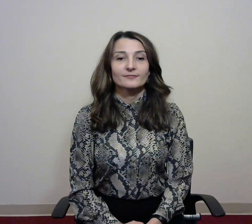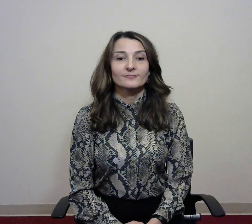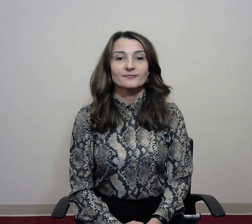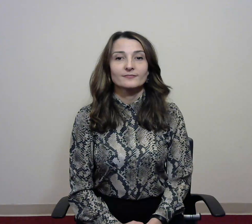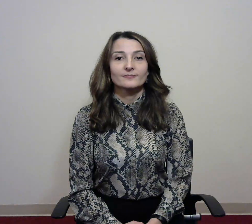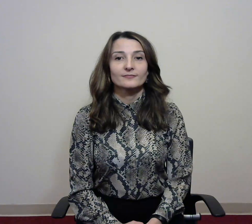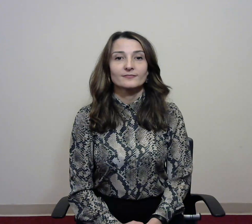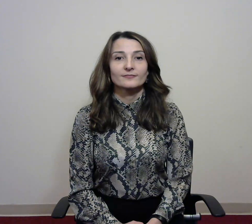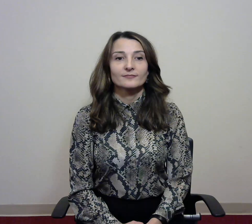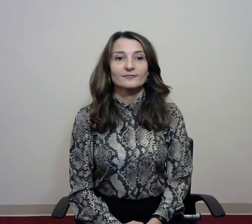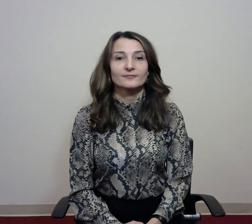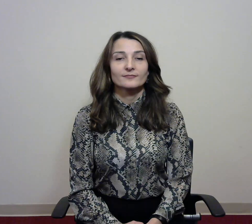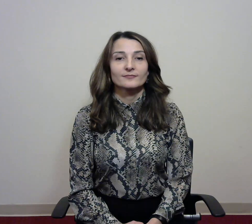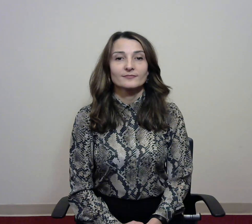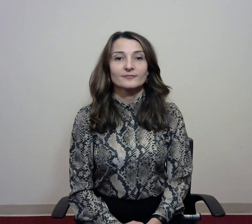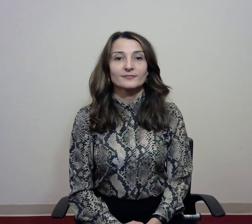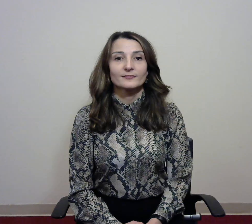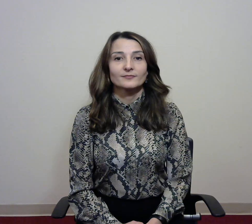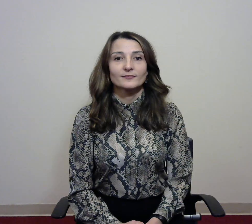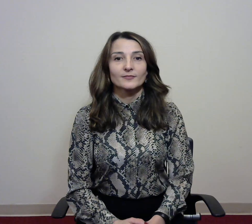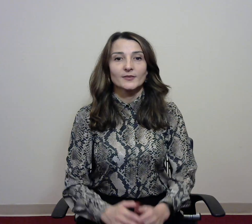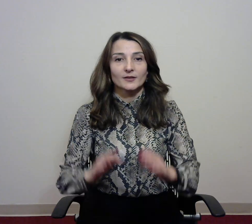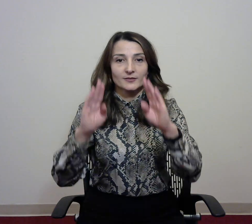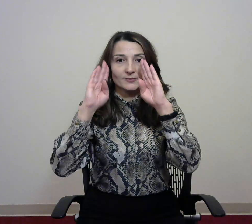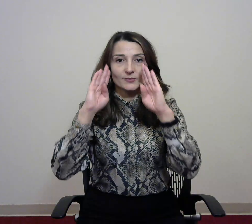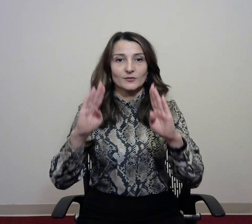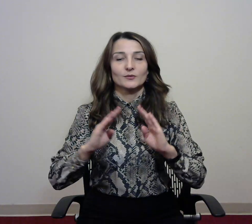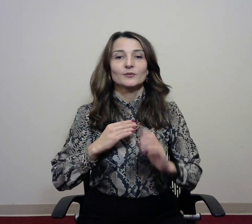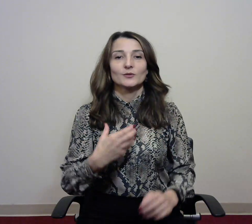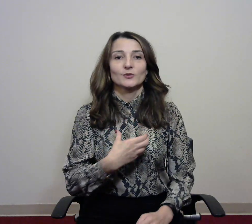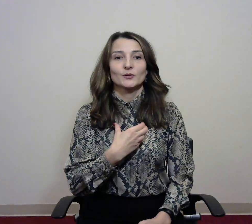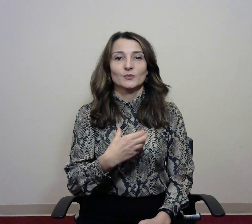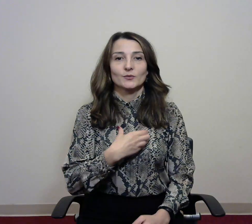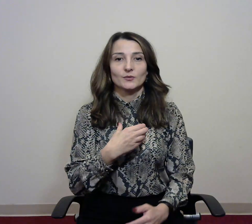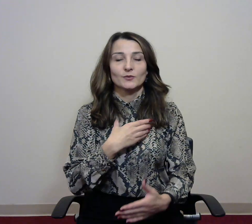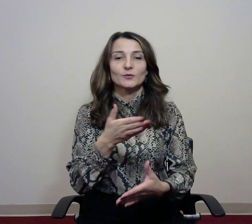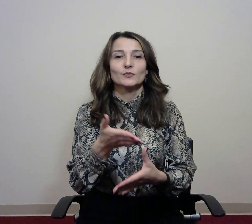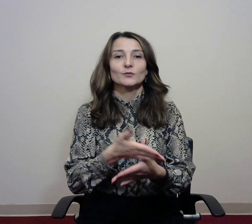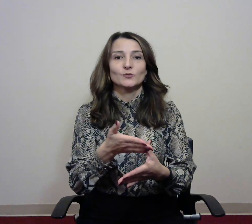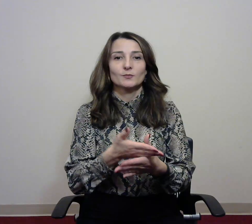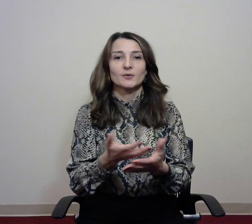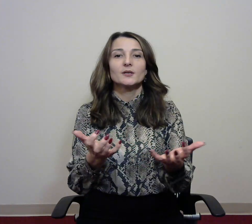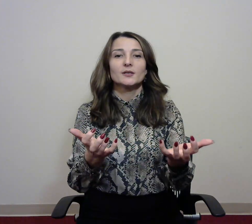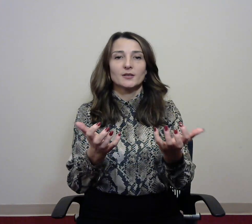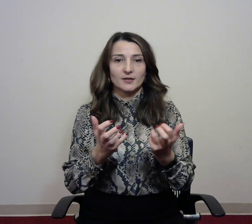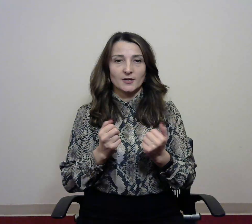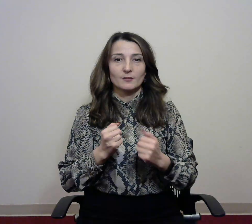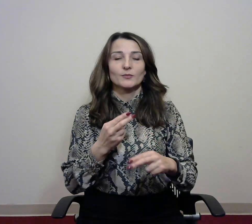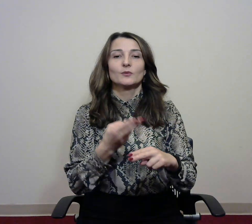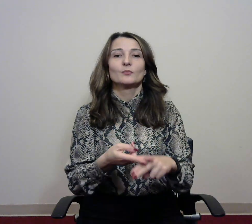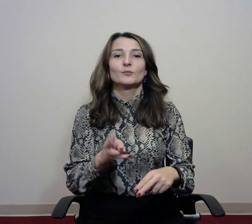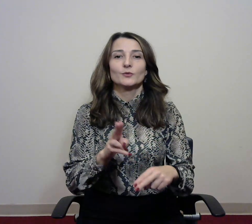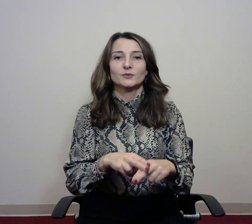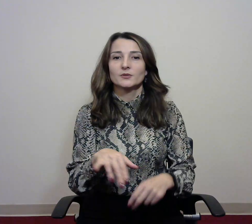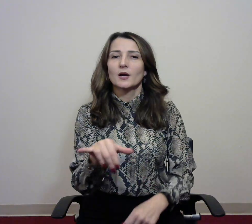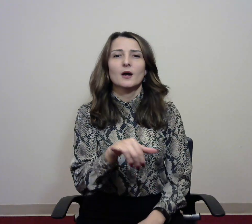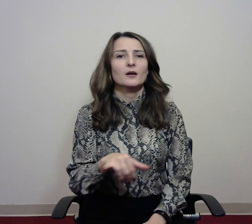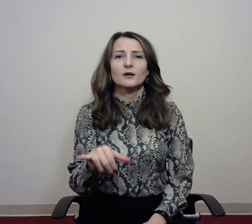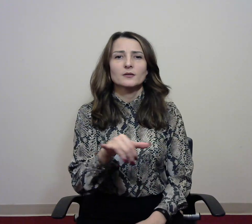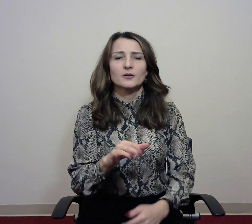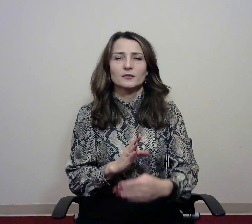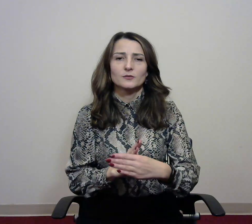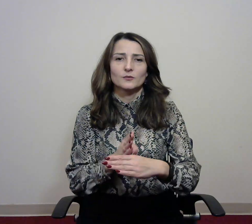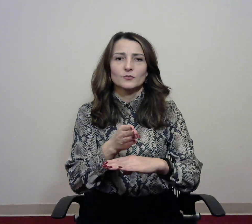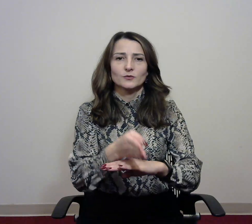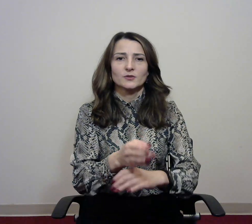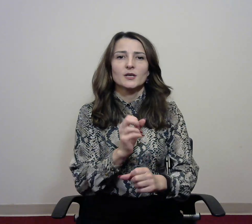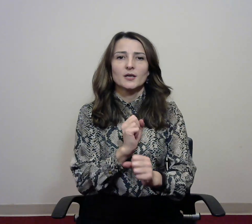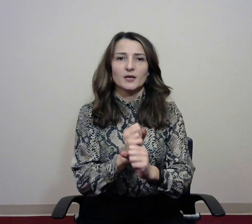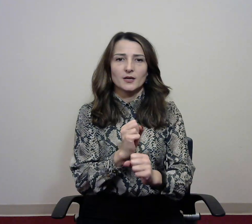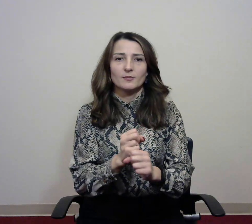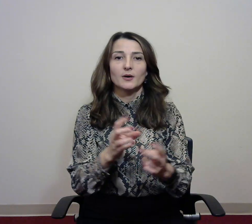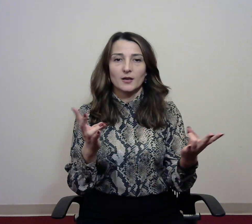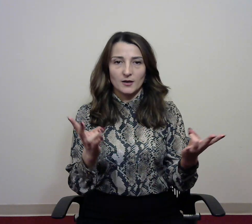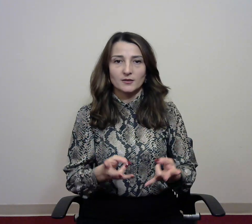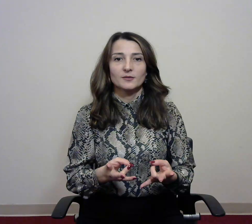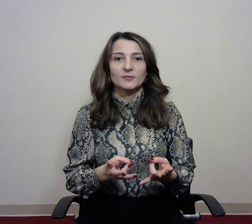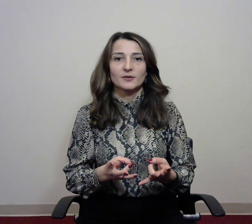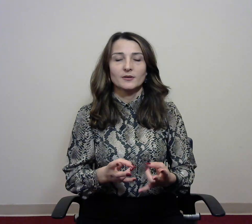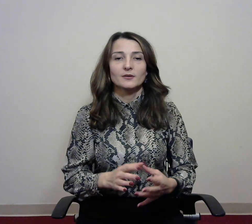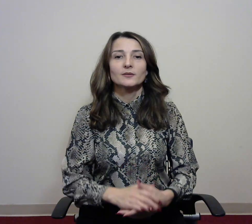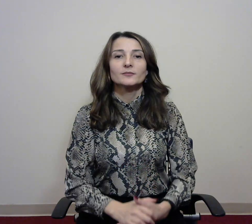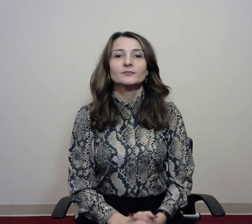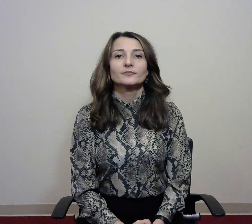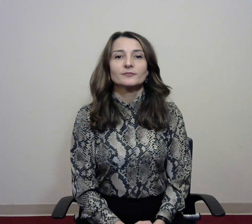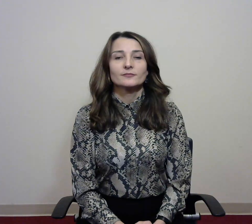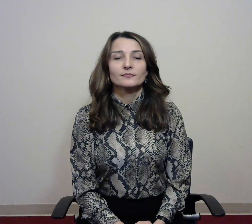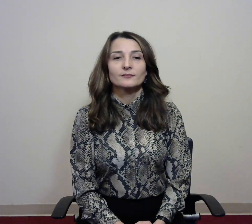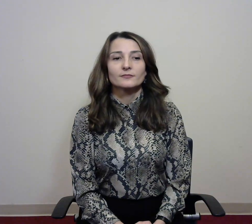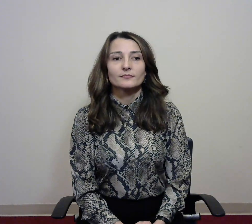Ünvanlı sosial yardım almaq üçün hara müraciət etmək lazımdır